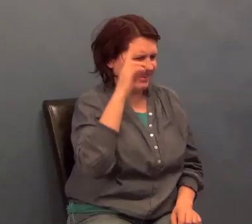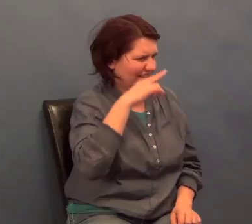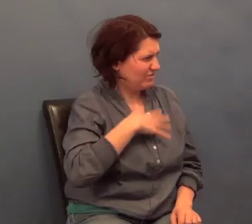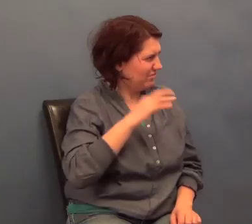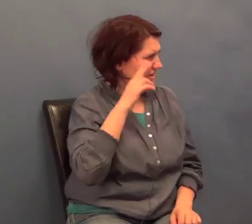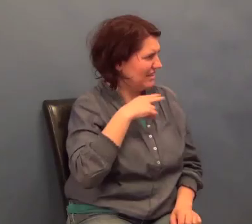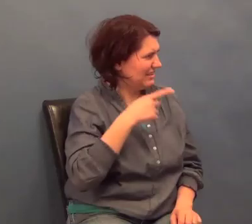To tata?